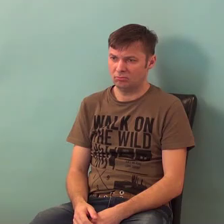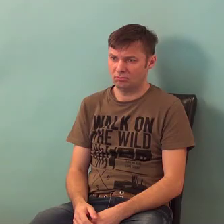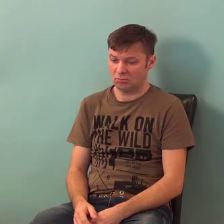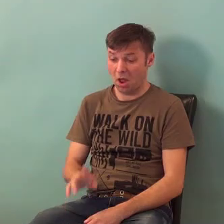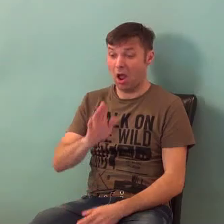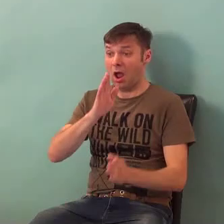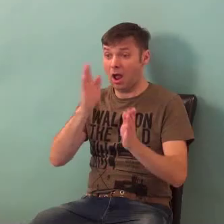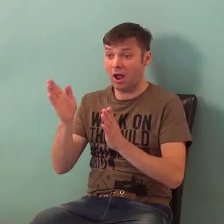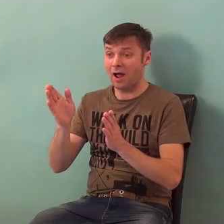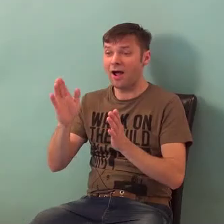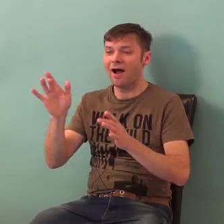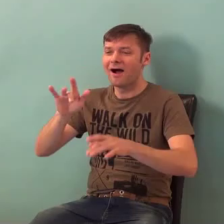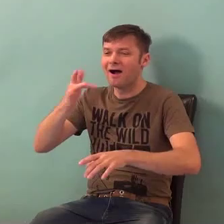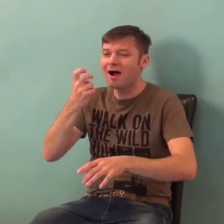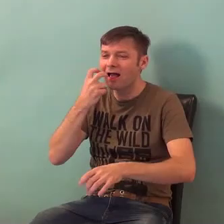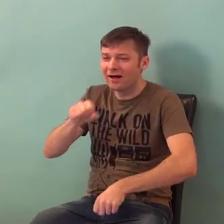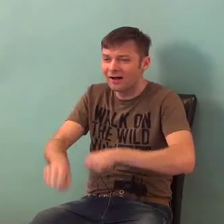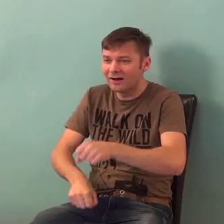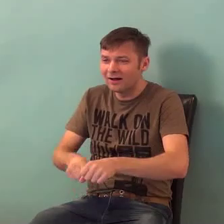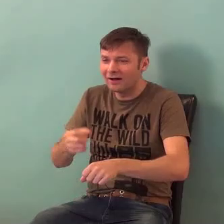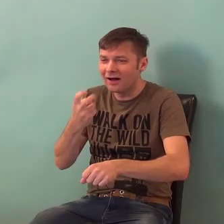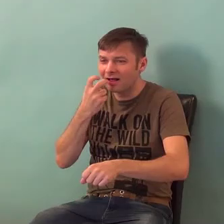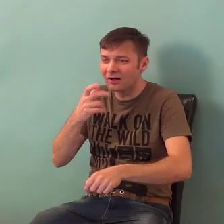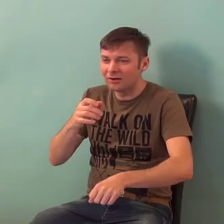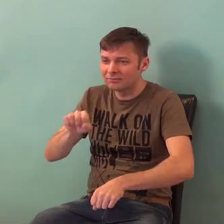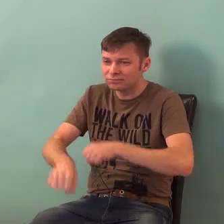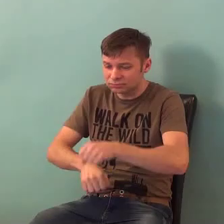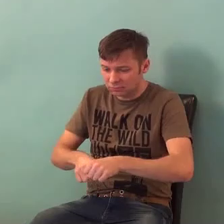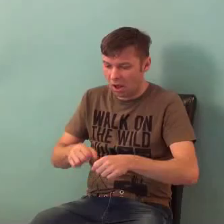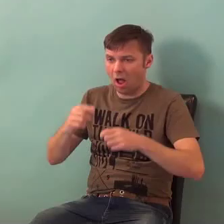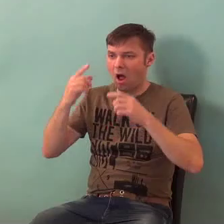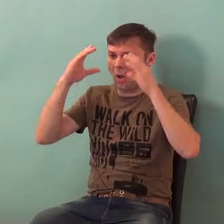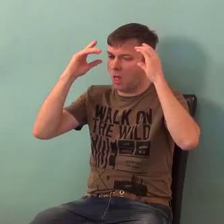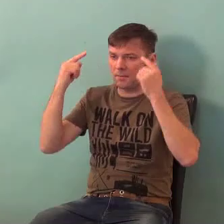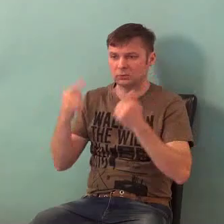Następny obrazek to elektryczny motorower i kask do tego nie pasuje.